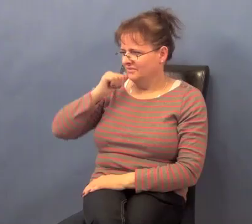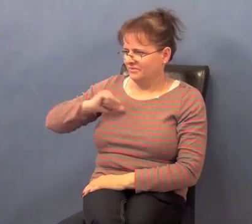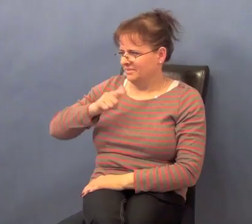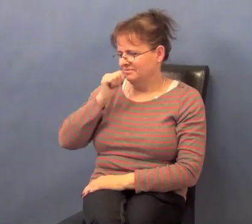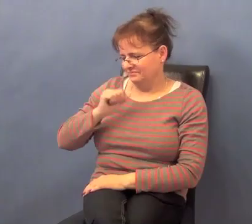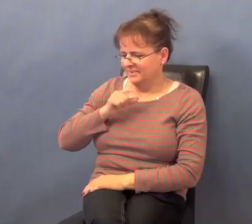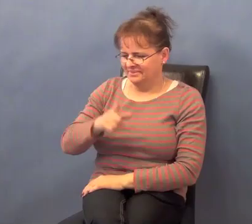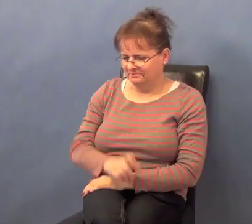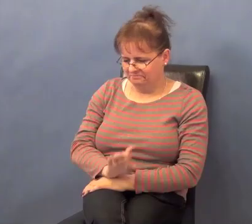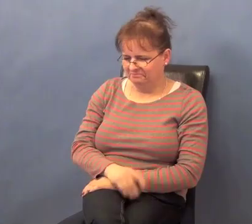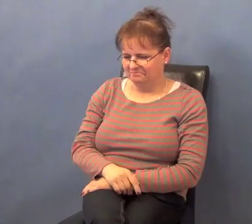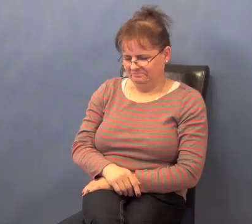Jesteś fajną dziewczyną, fajną.